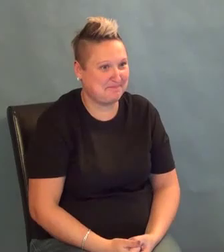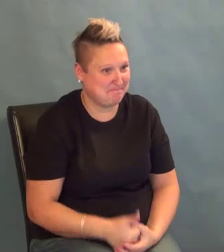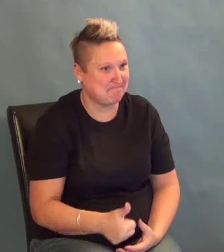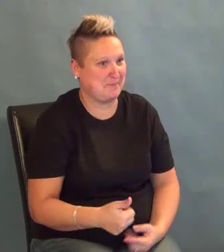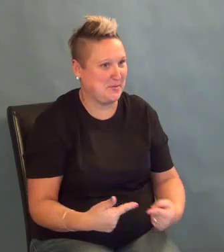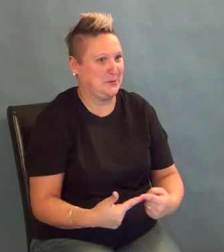Super, pasuje.